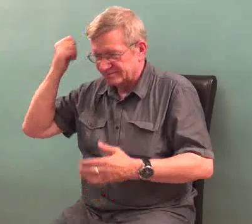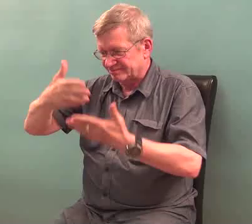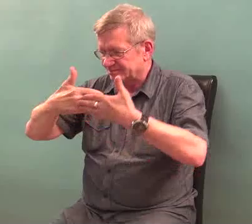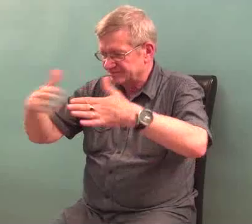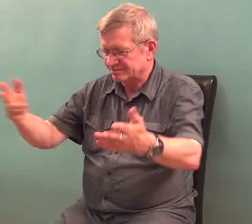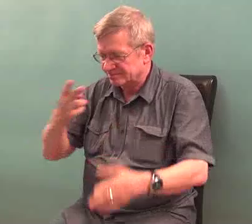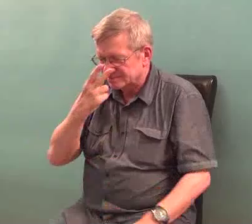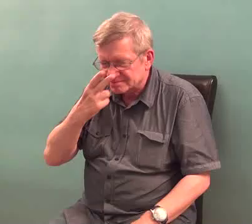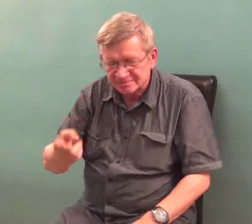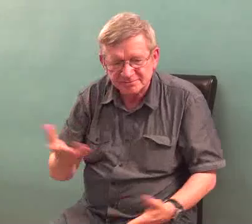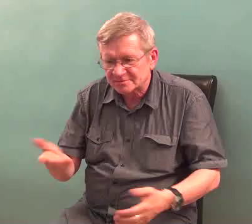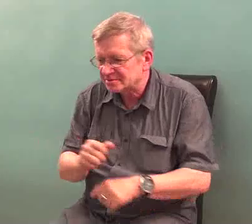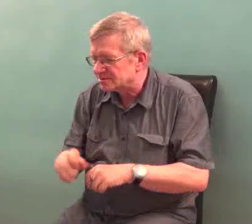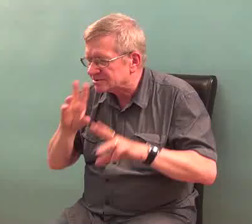Patrzyli gdzie jest żaba.